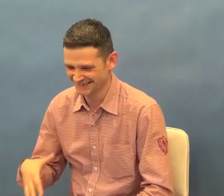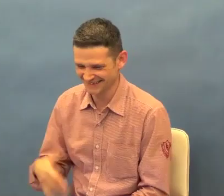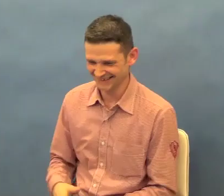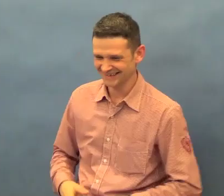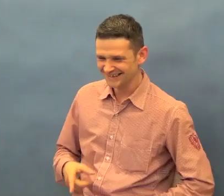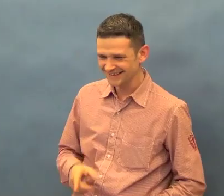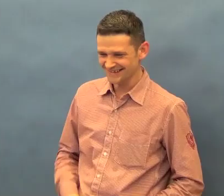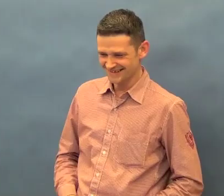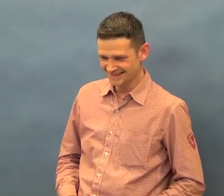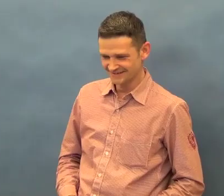To było mocne.